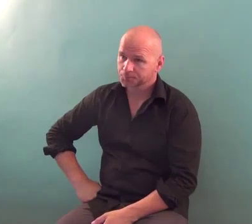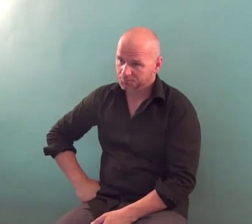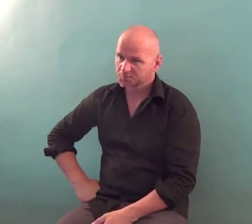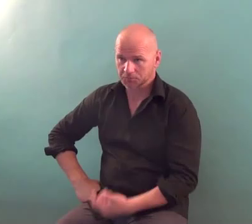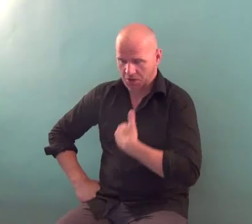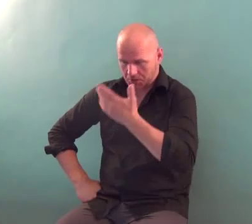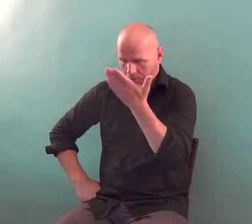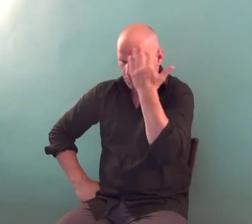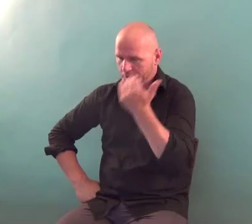Ja nie wiem.